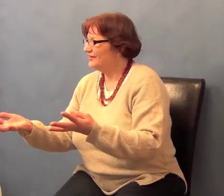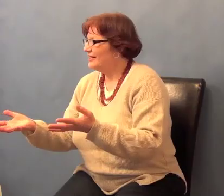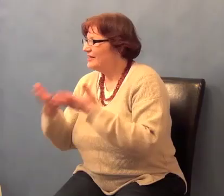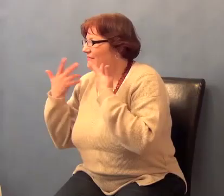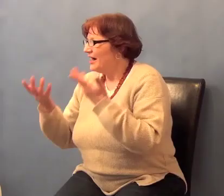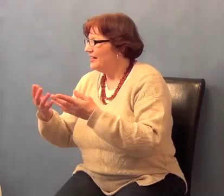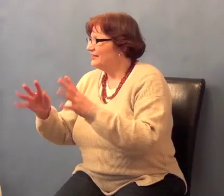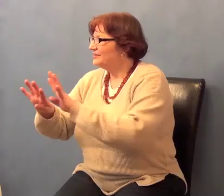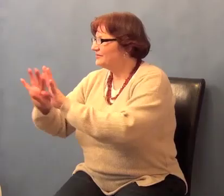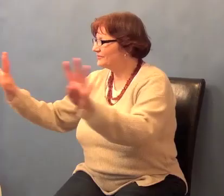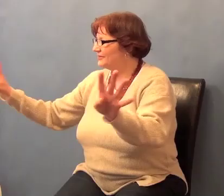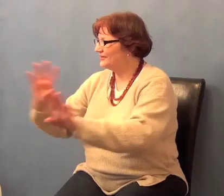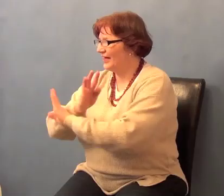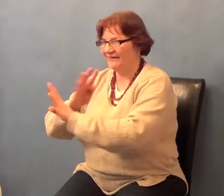Nie ma płotu, tylko drzewo.